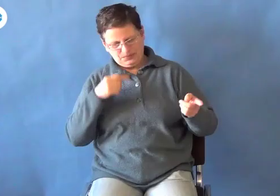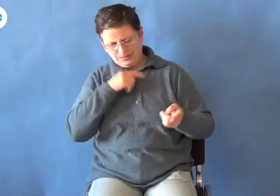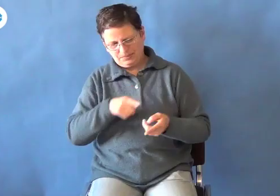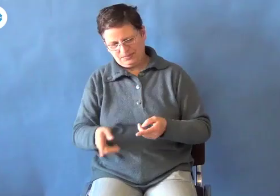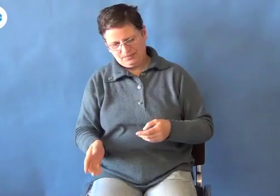Potrafią.